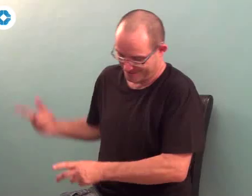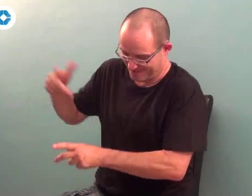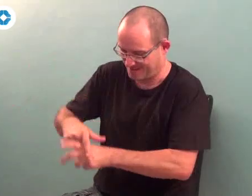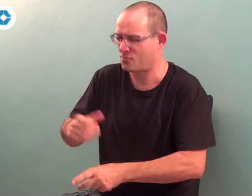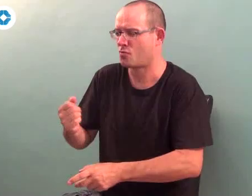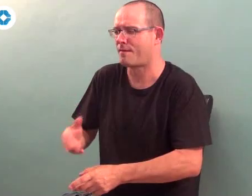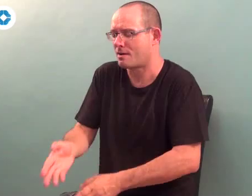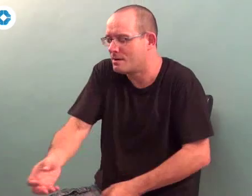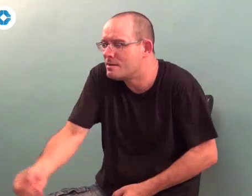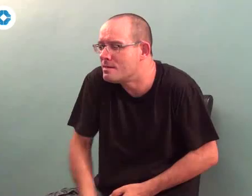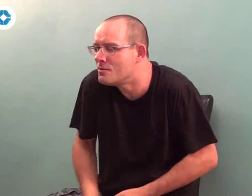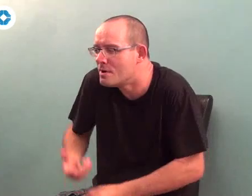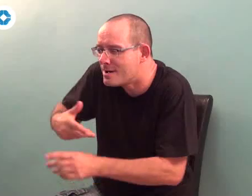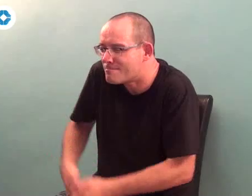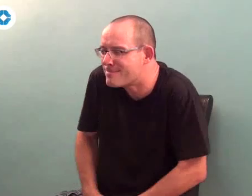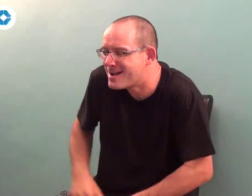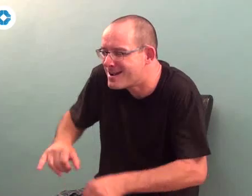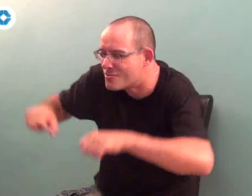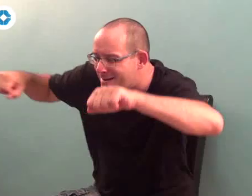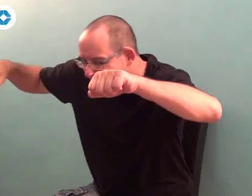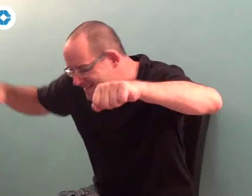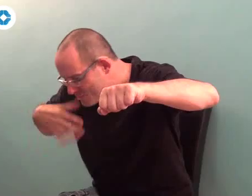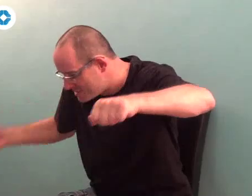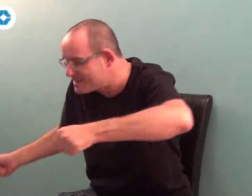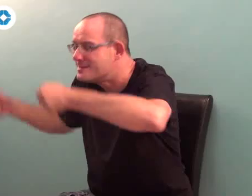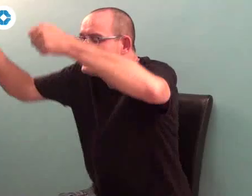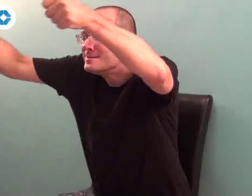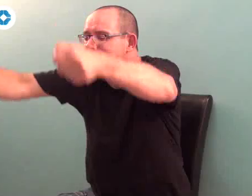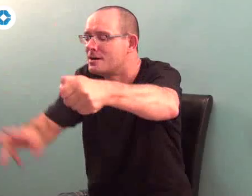Trzyma ramę między nogami, wychyla się i stawia kosz z przodu, na kierownicy.